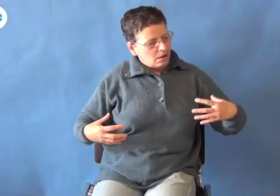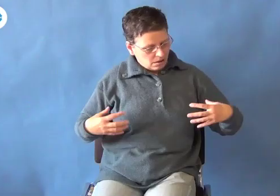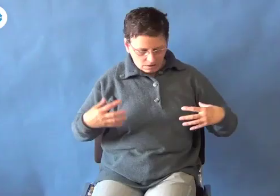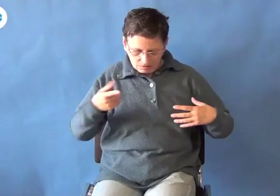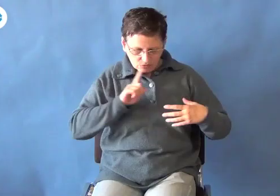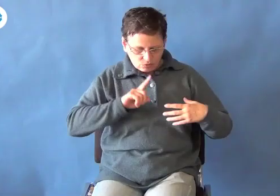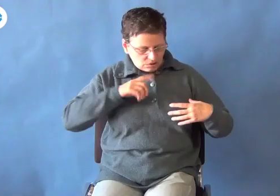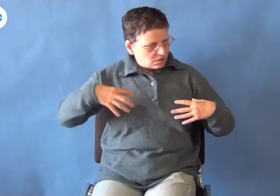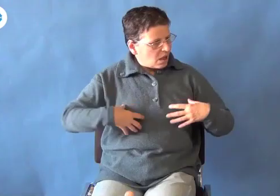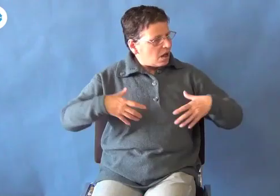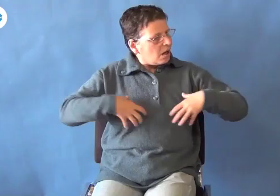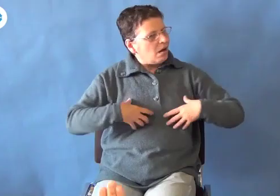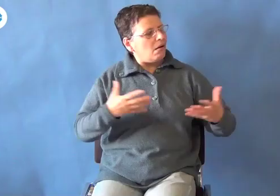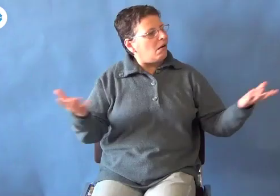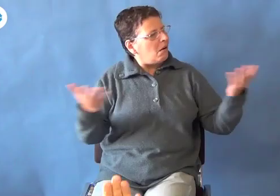Włożona sztuczna pierś.